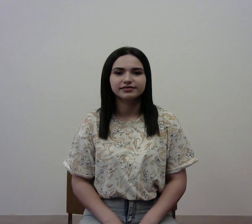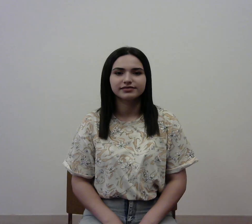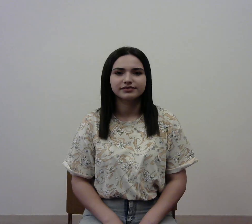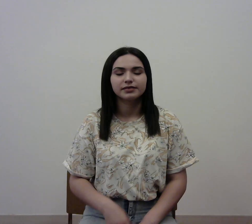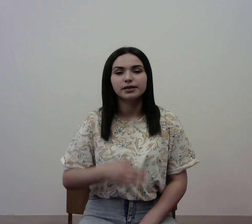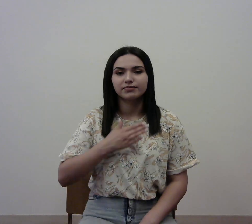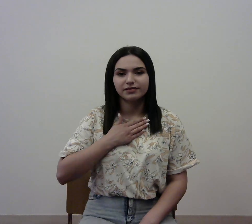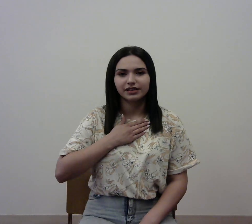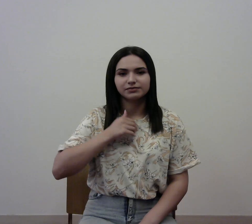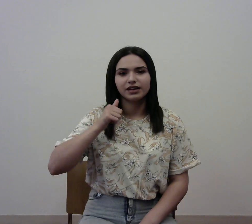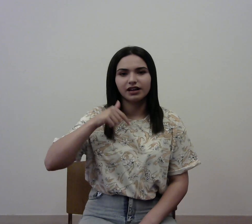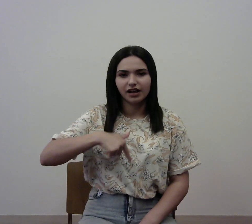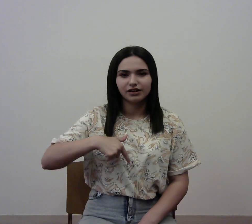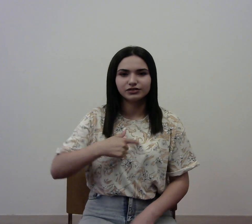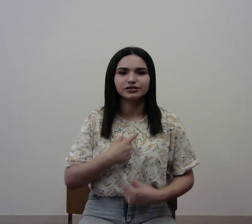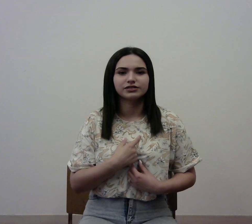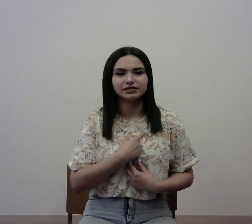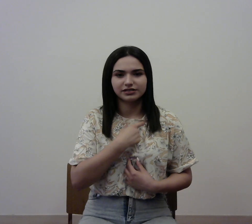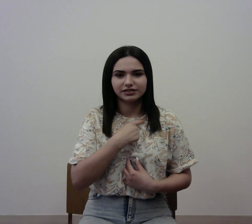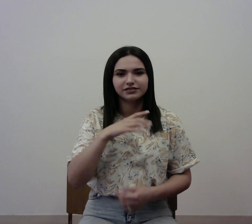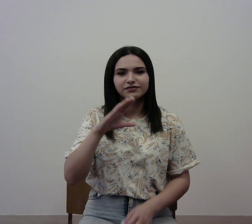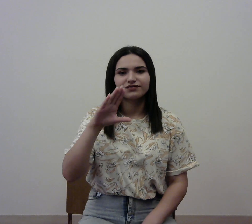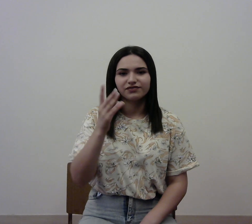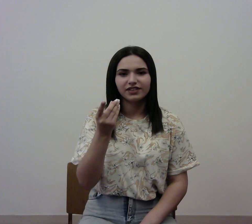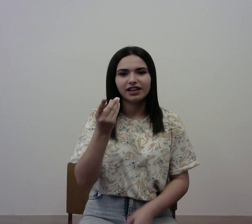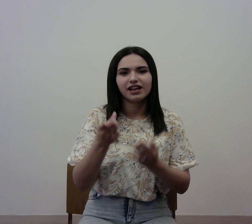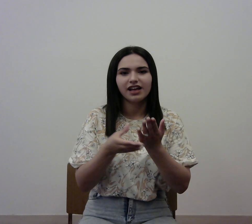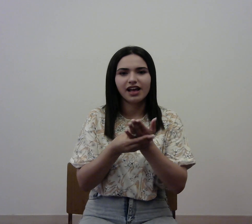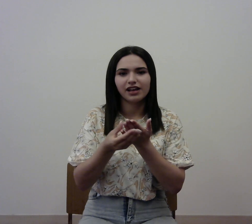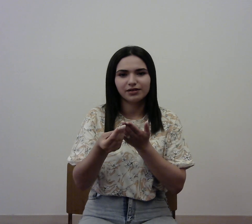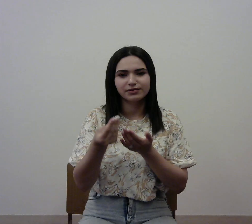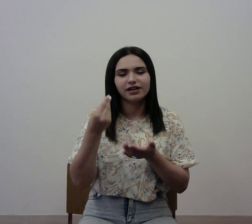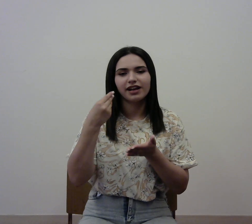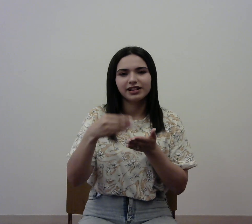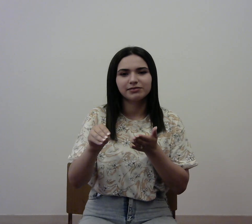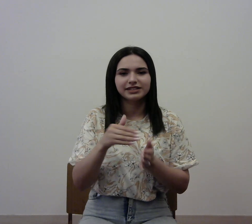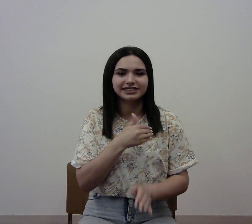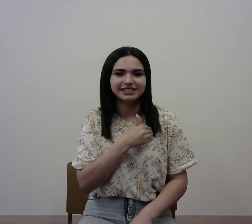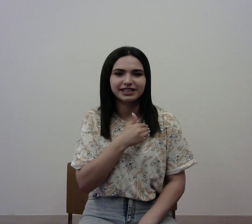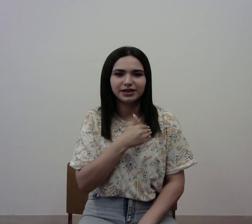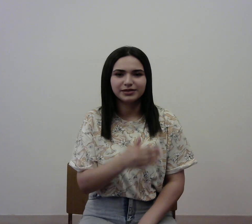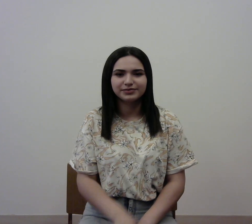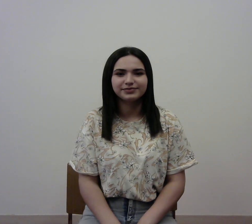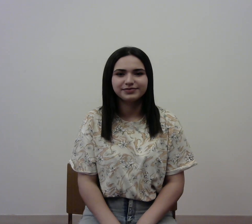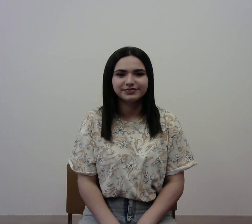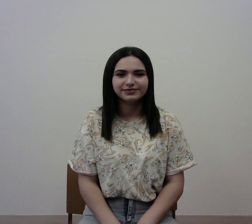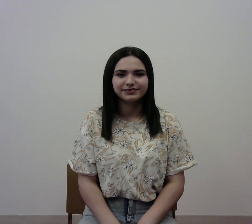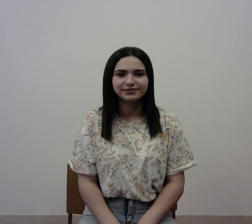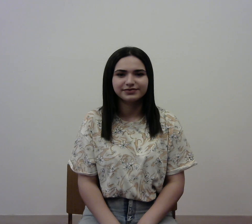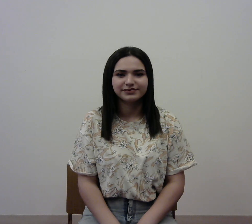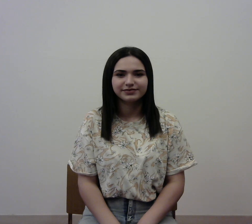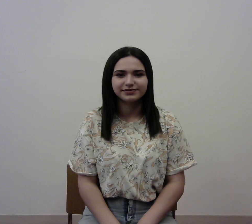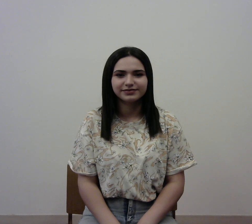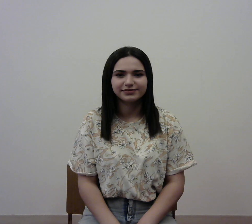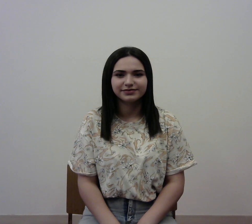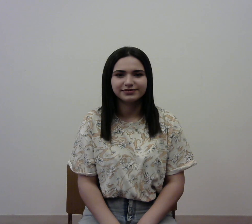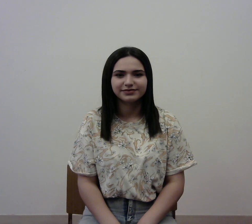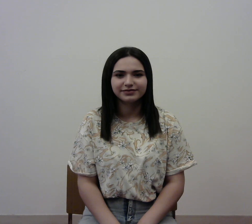Mən kostyum, qalstuk və ayaqqabı almaq istəyirəm